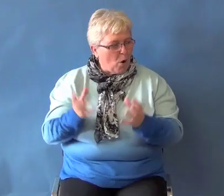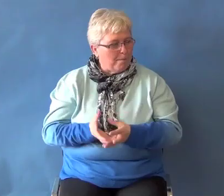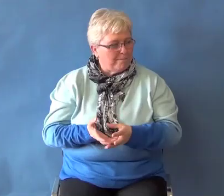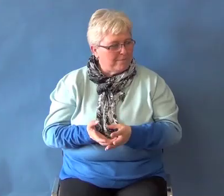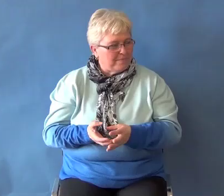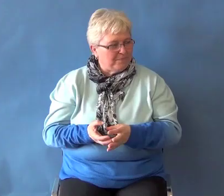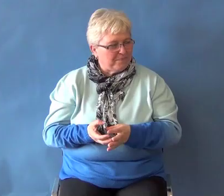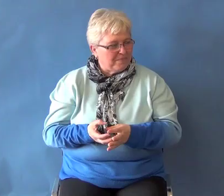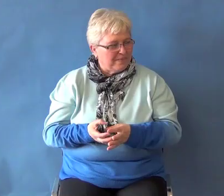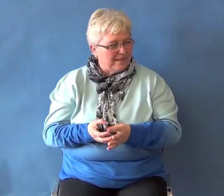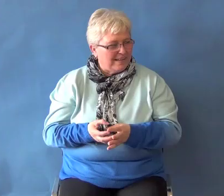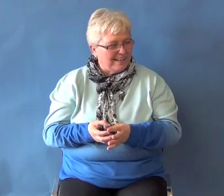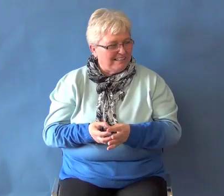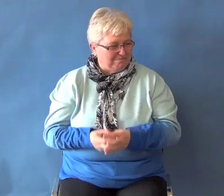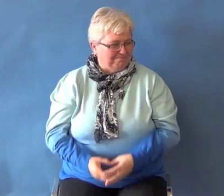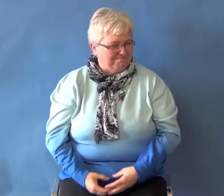Arbuz.